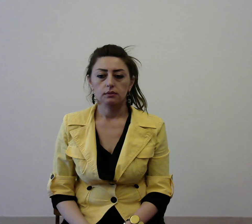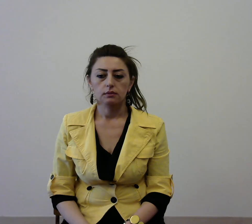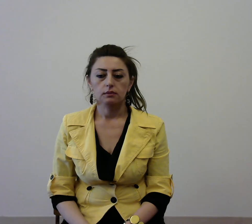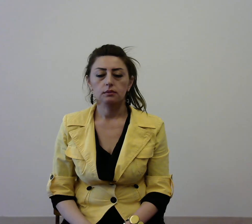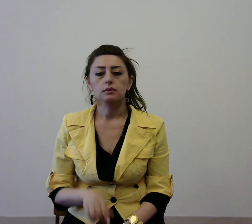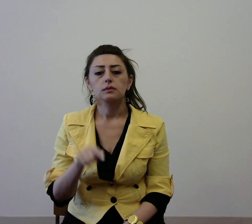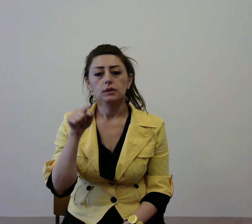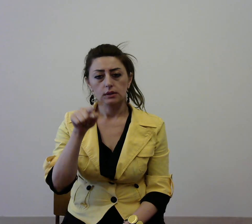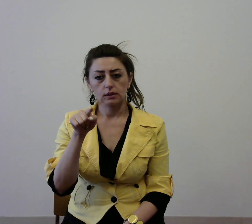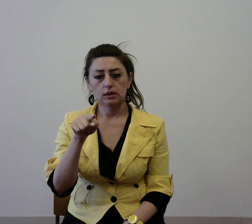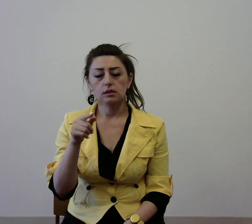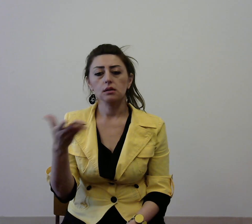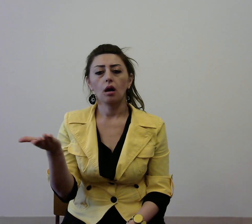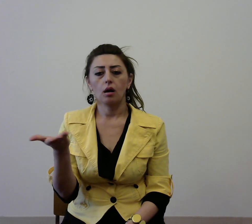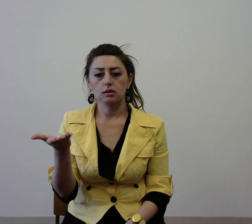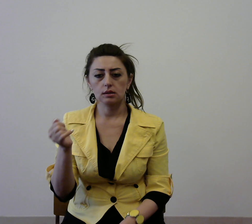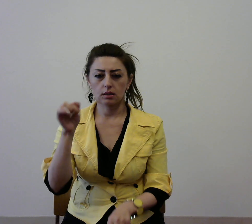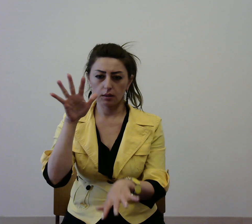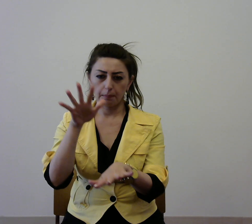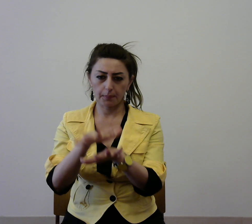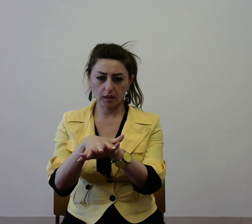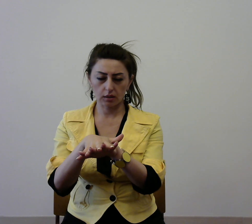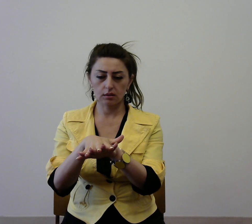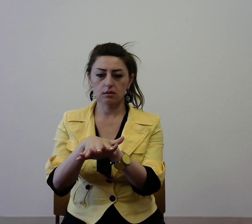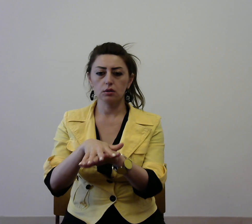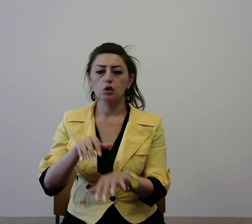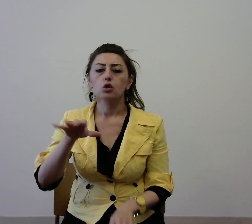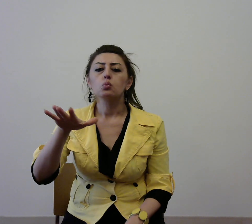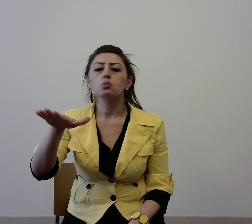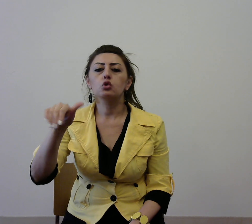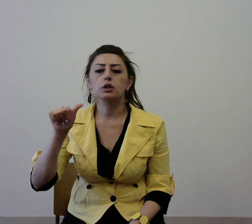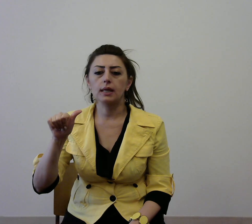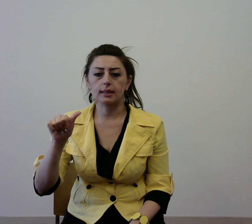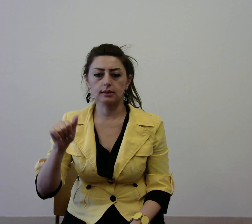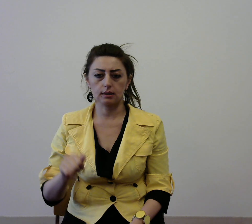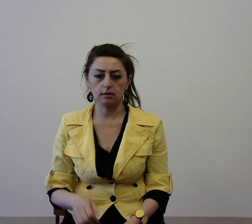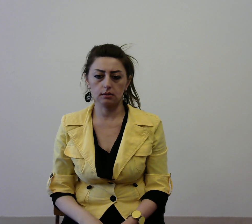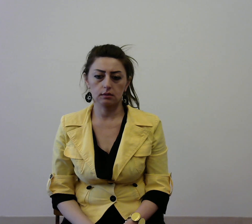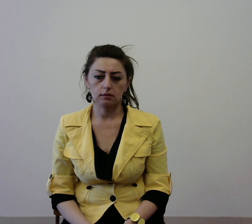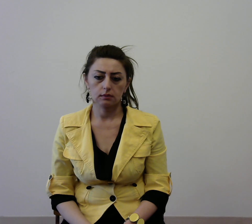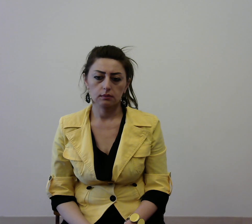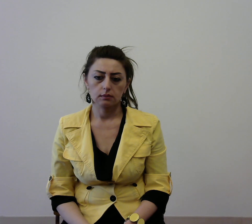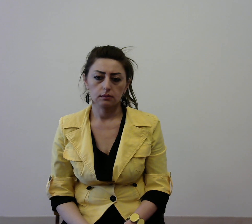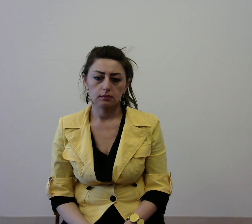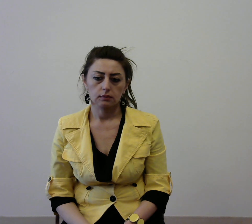Siz hansı bankın müştərisisiniz?